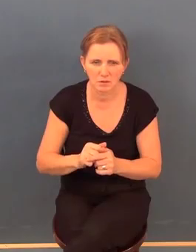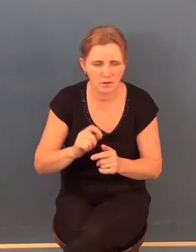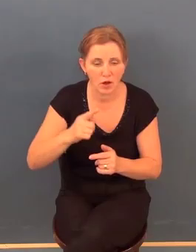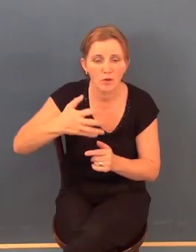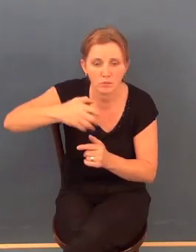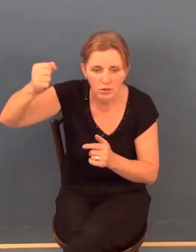Uruchomił się czujnik dymu.